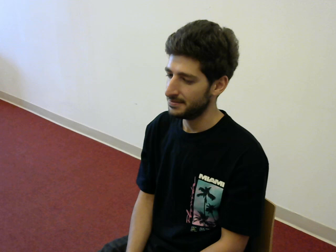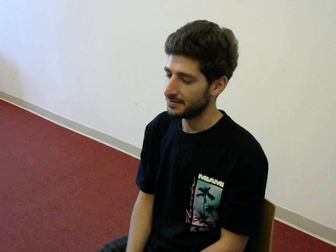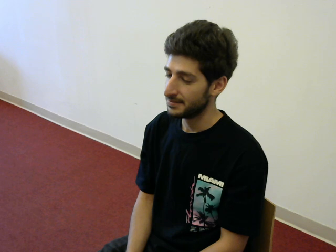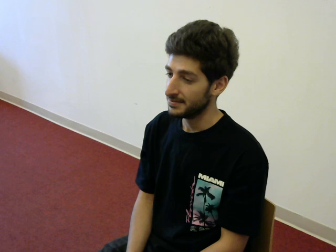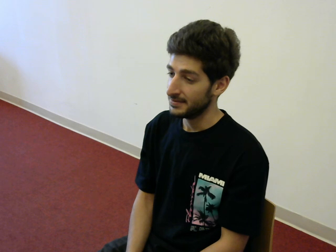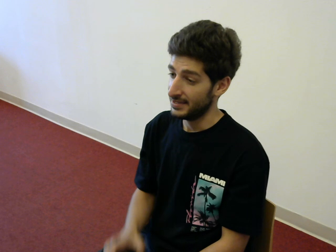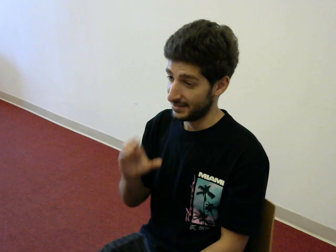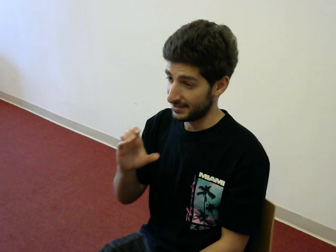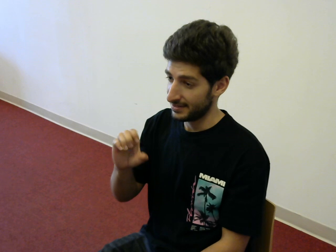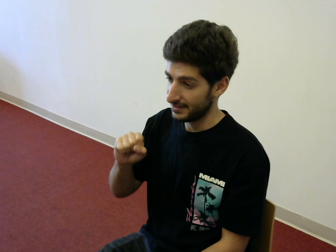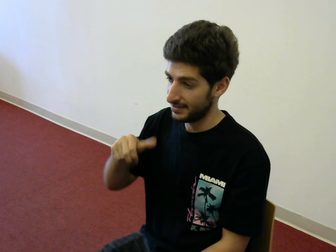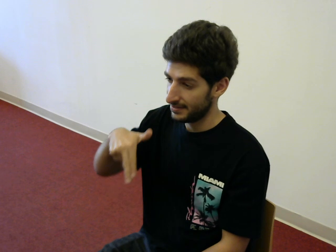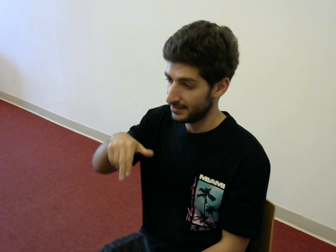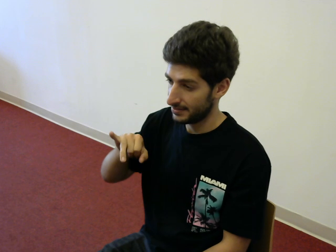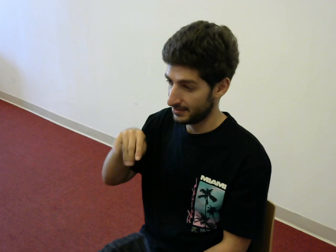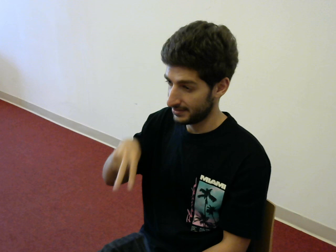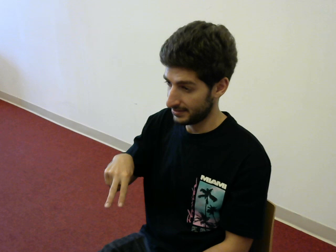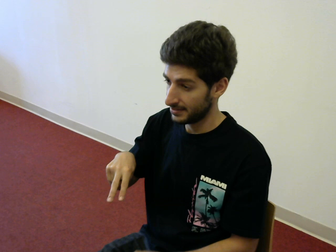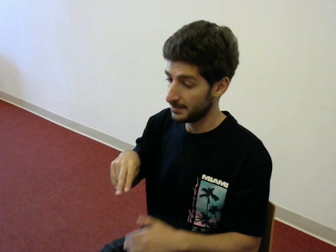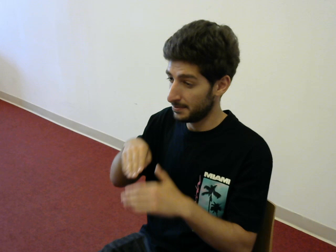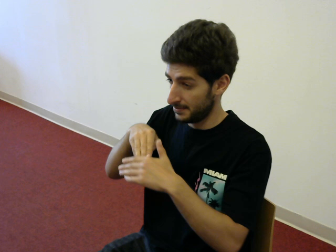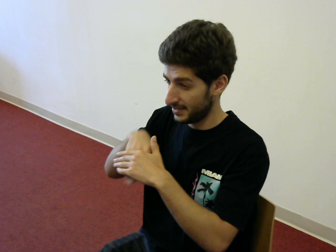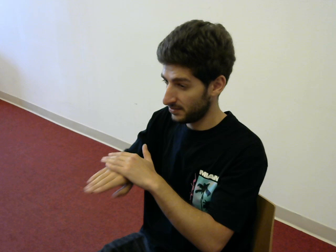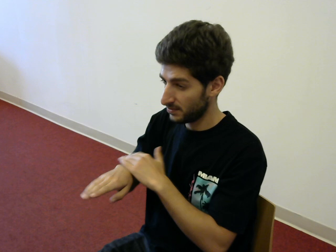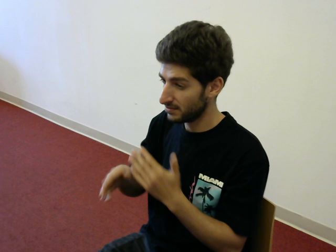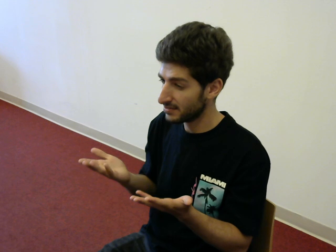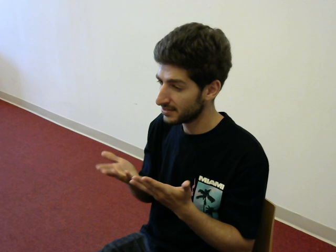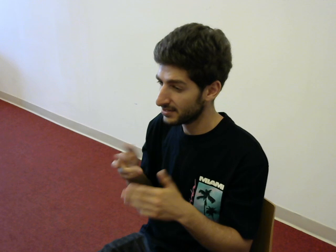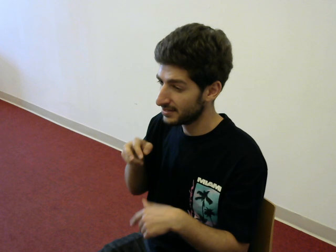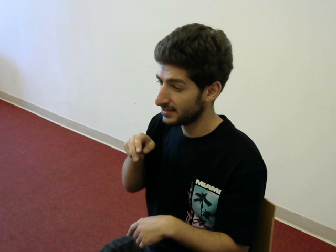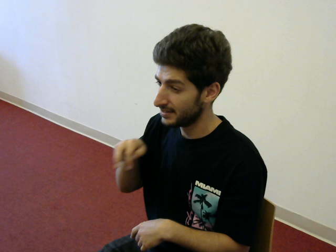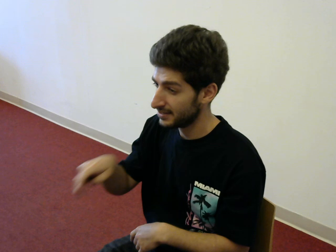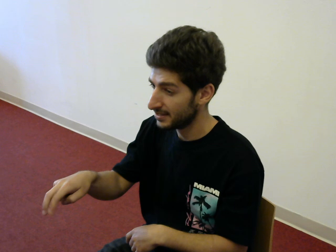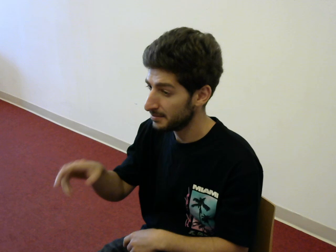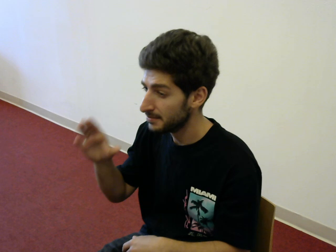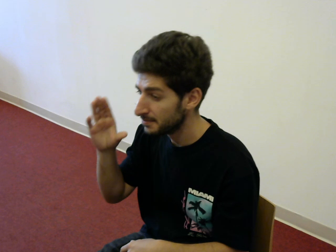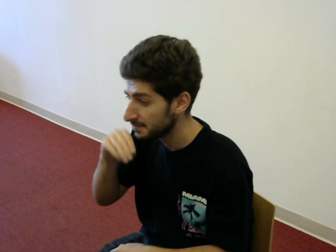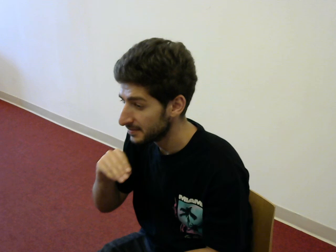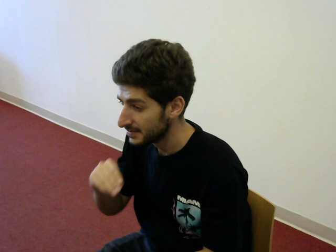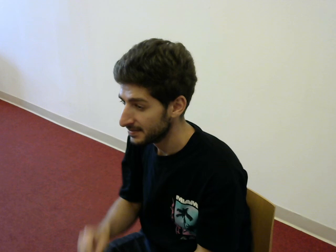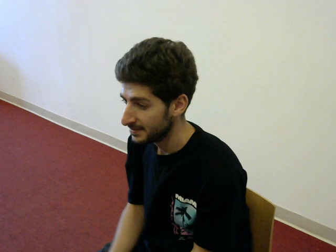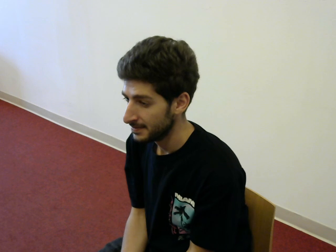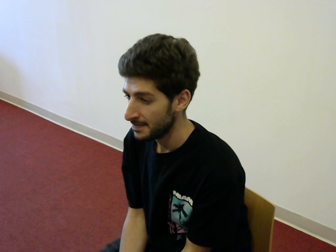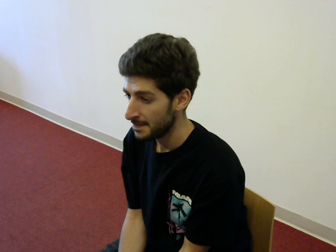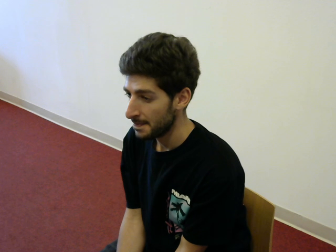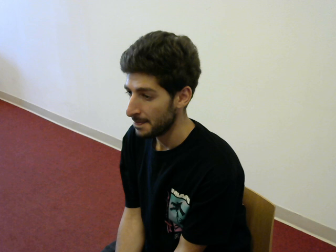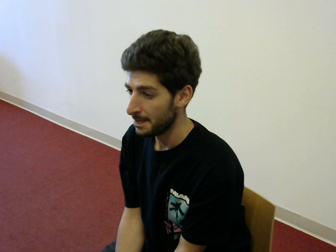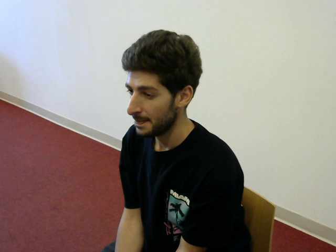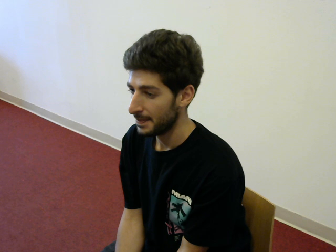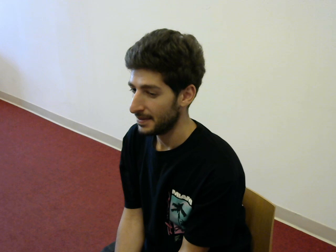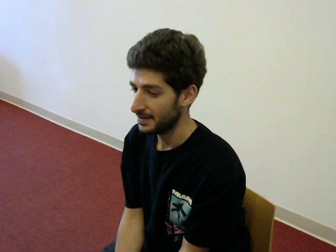Sahil metrosuna necə gedə bilərəm?